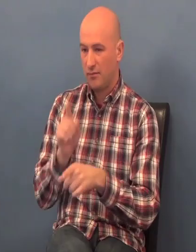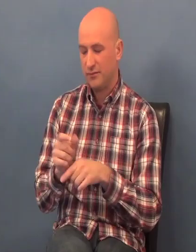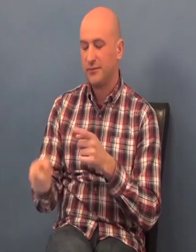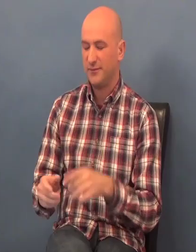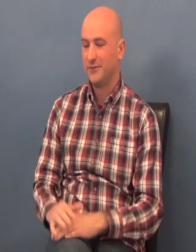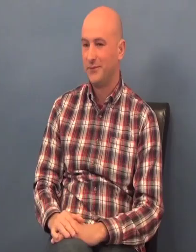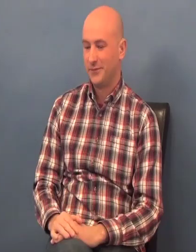Też wyrzucają jedzenie.